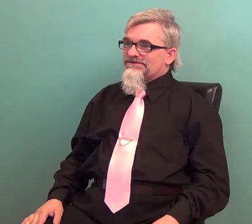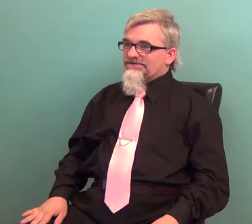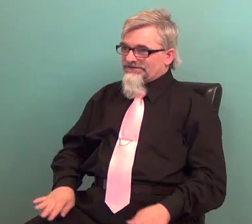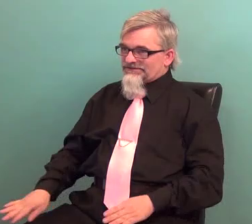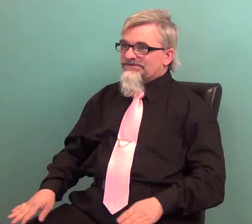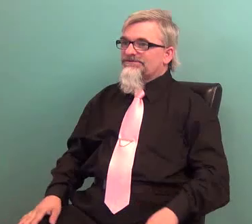To na bok.